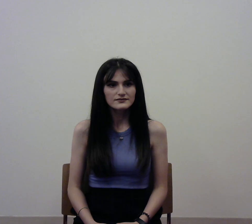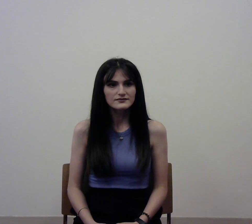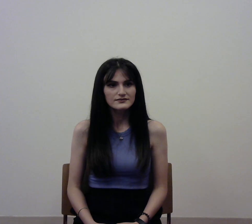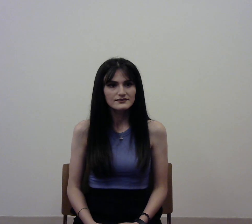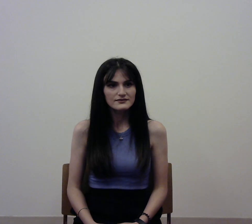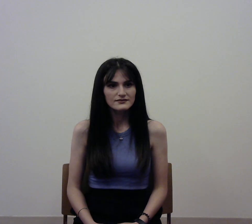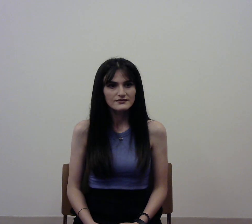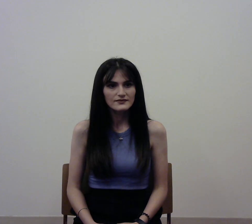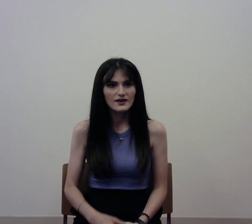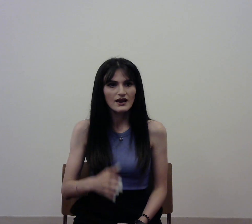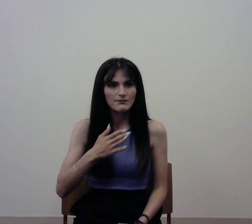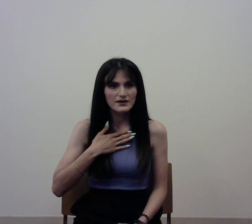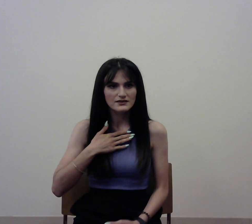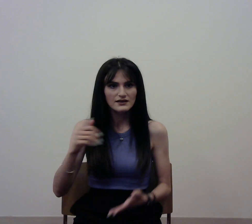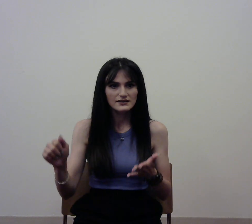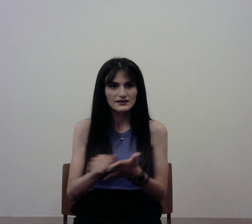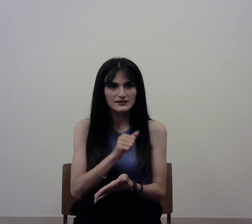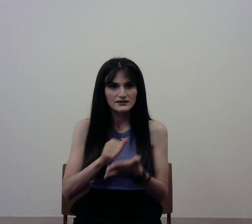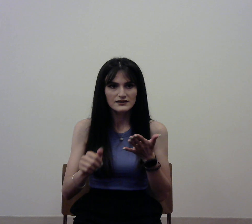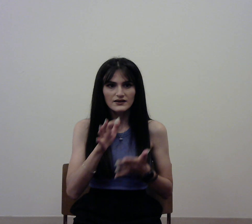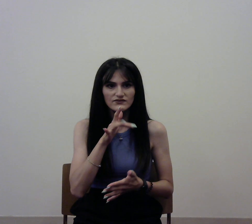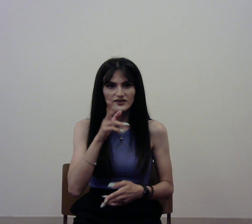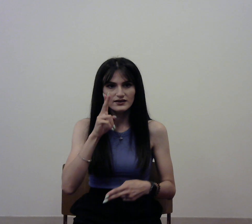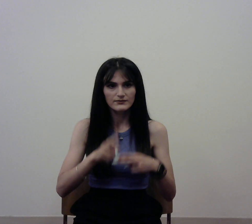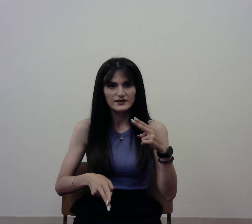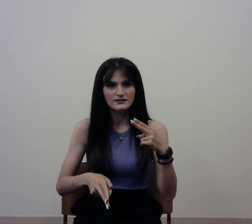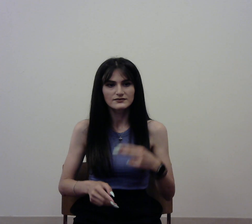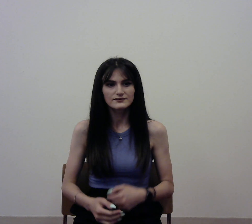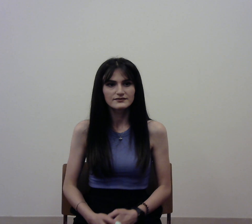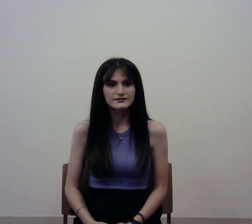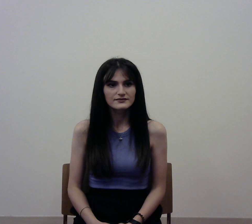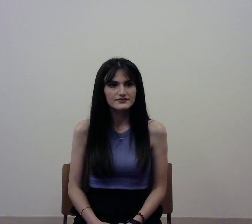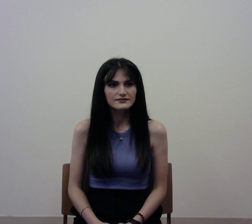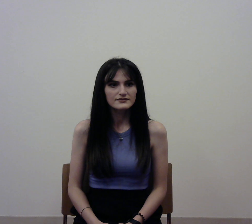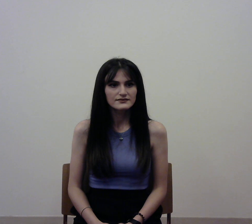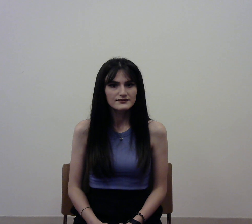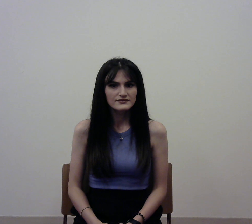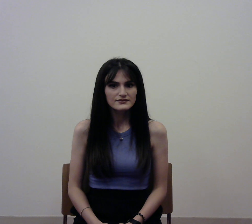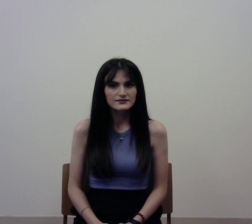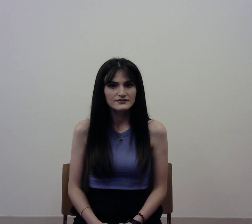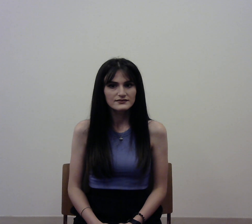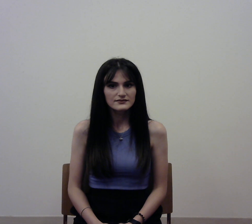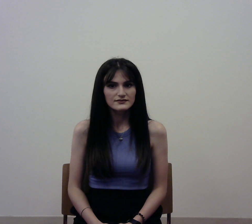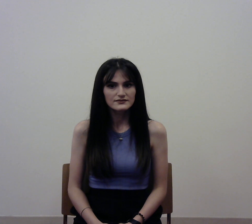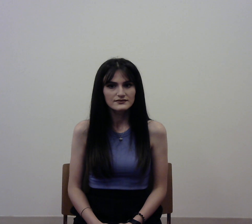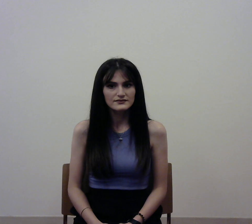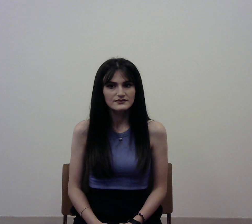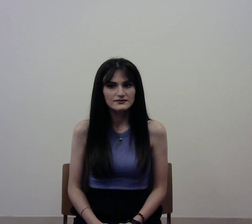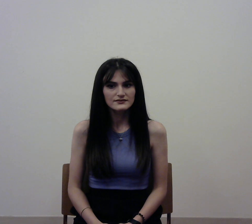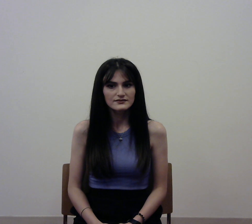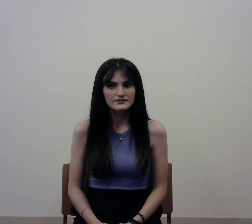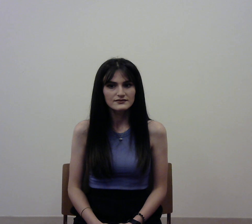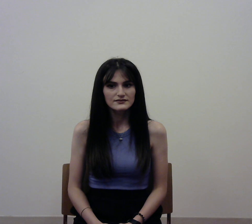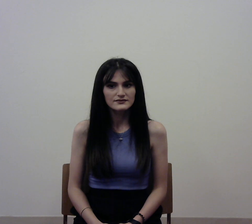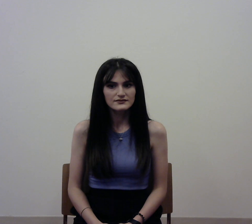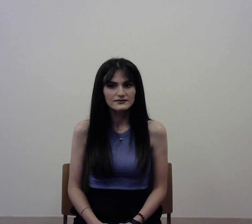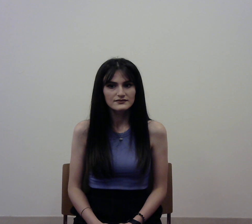Mənim sənədimin vaxtı bitib